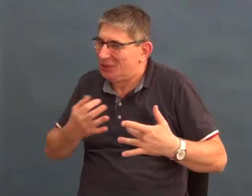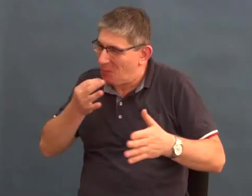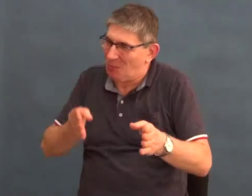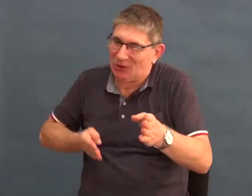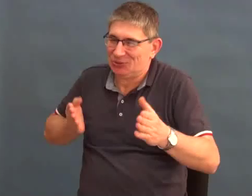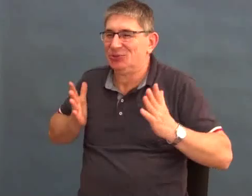Lepiej pociągiem.